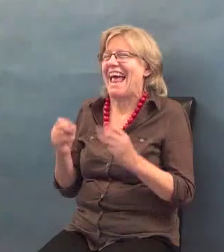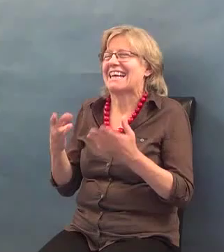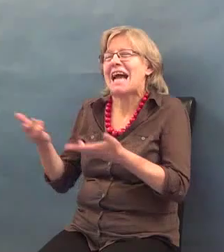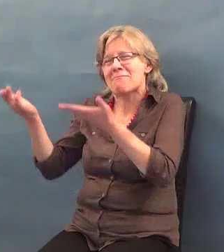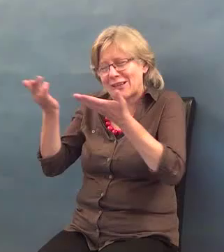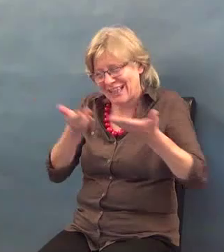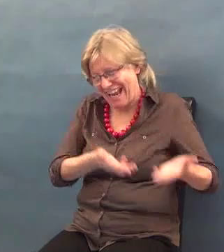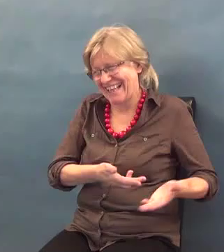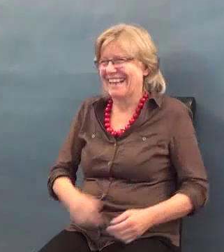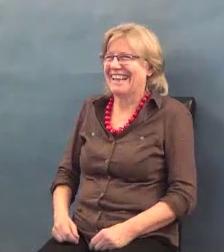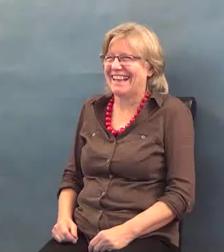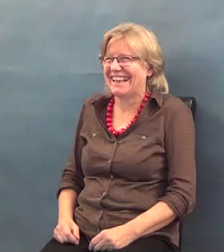Tak, zapraszam.